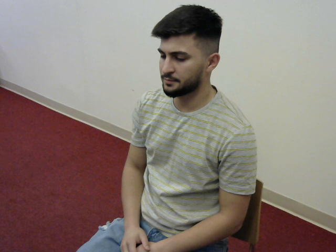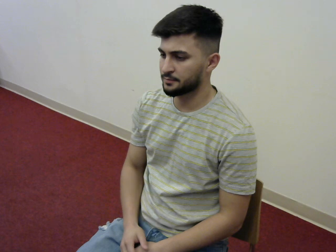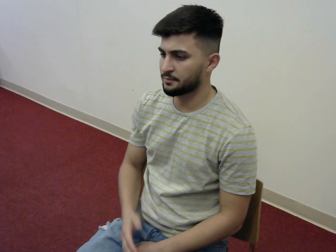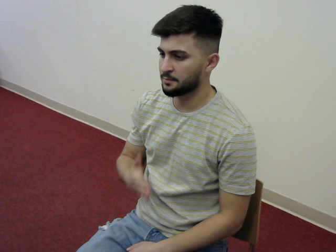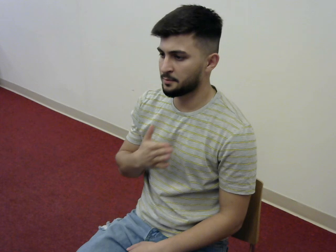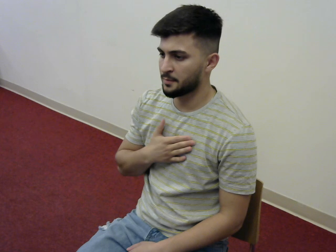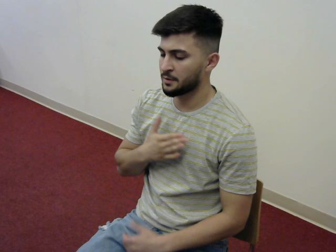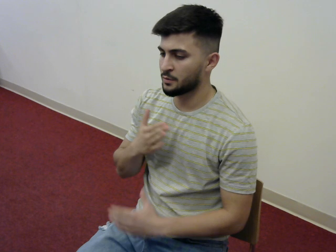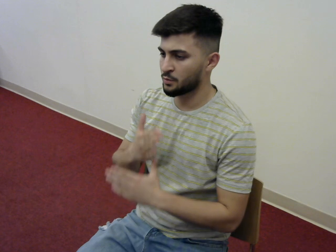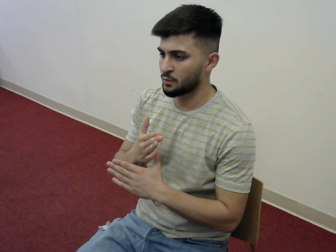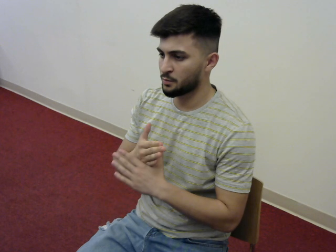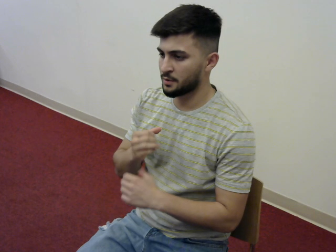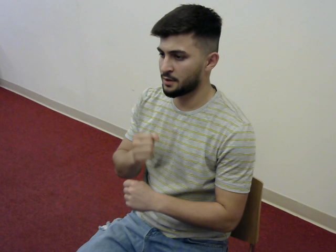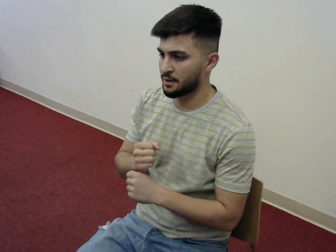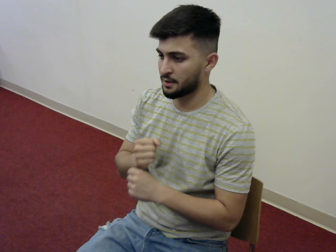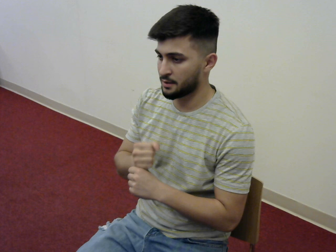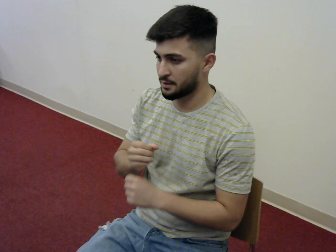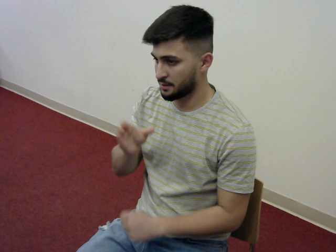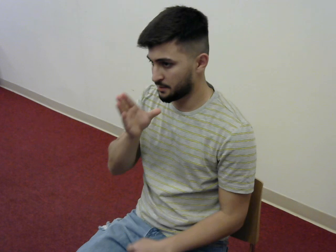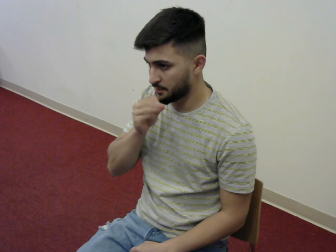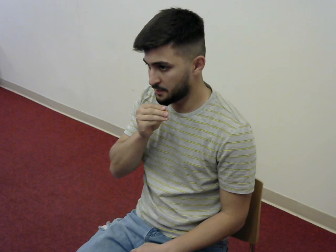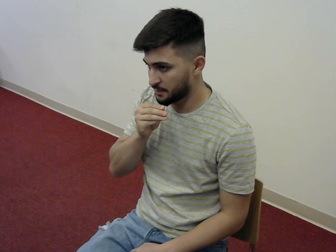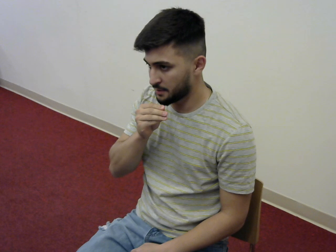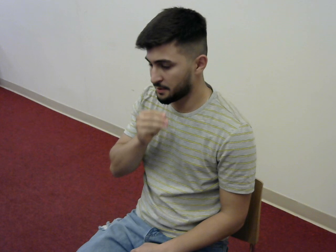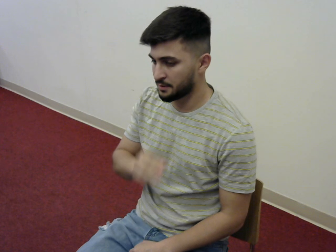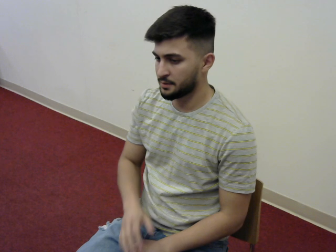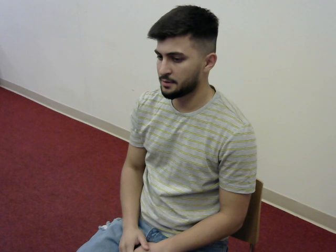Mənə kömək edə bilərsinizmi?